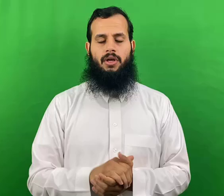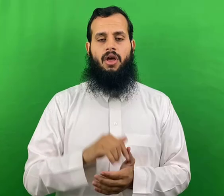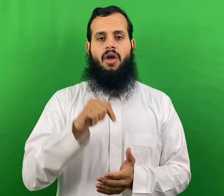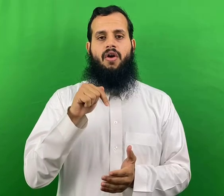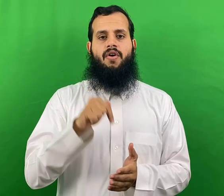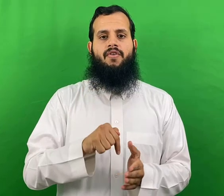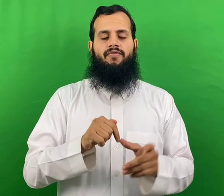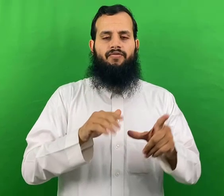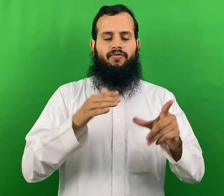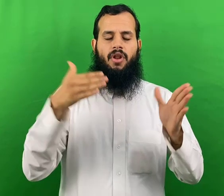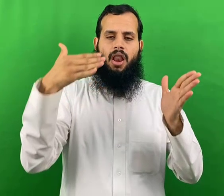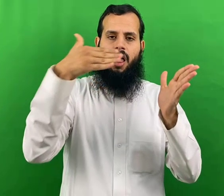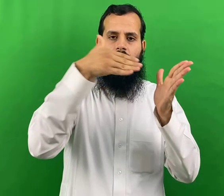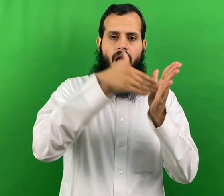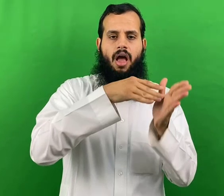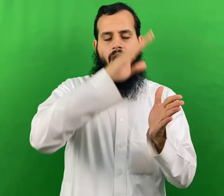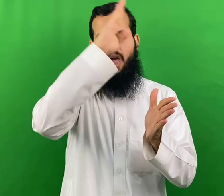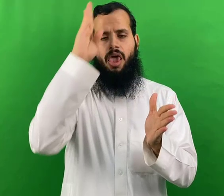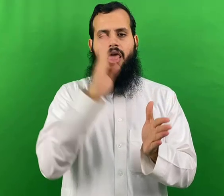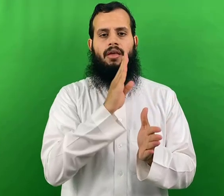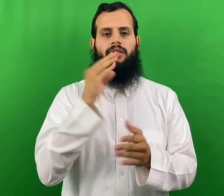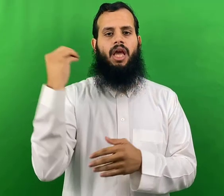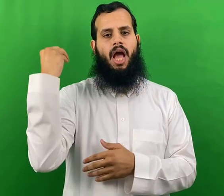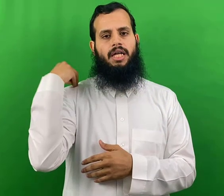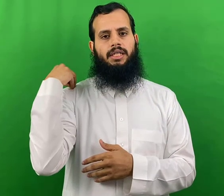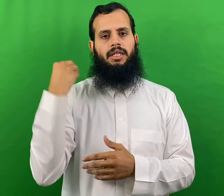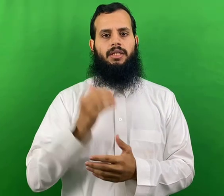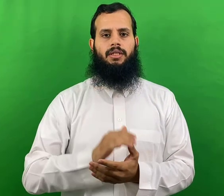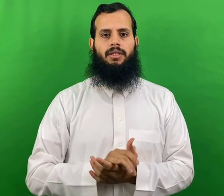في الآخرة حسنة